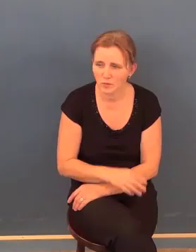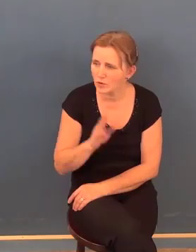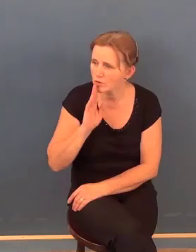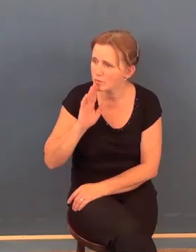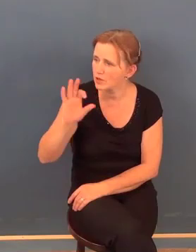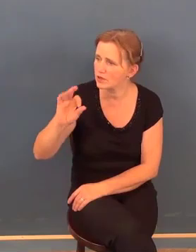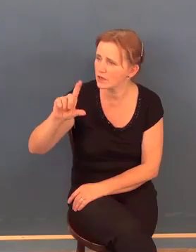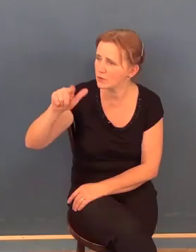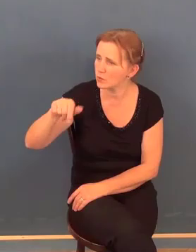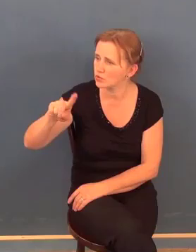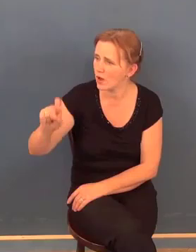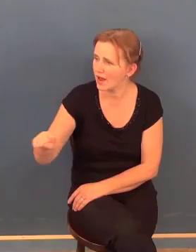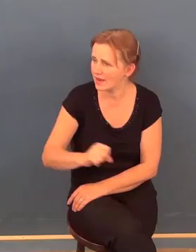Coś podobnego jak śluza.